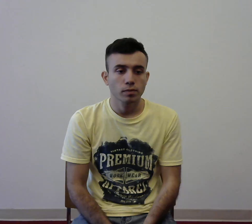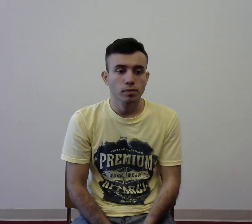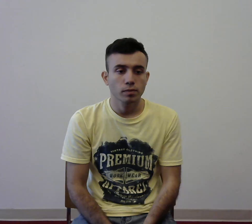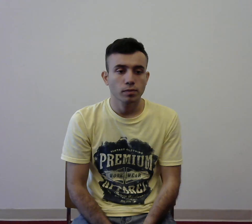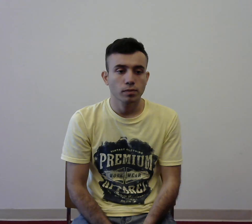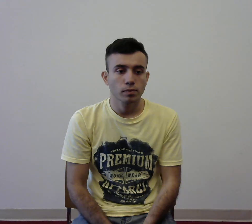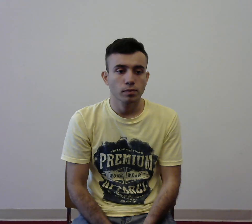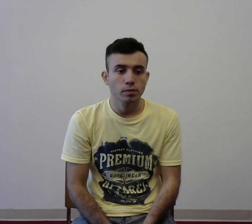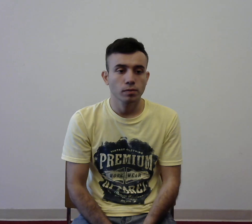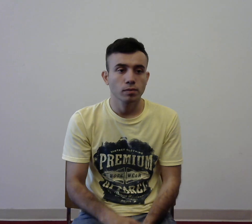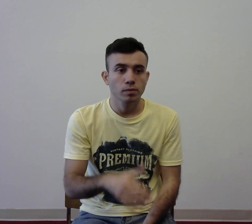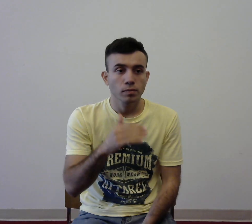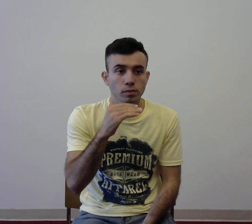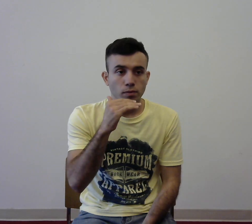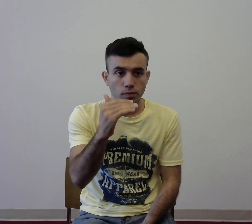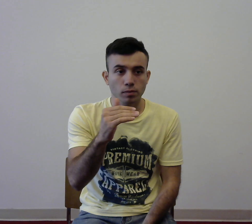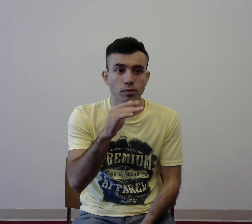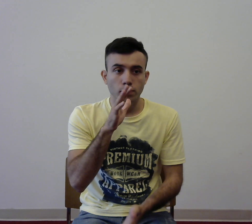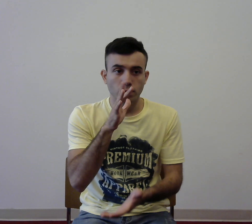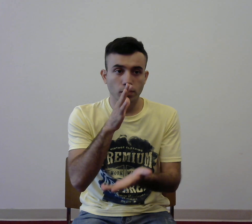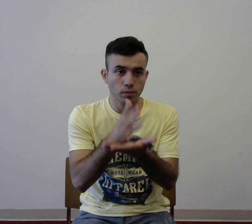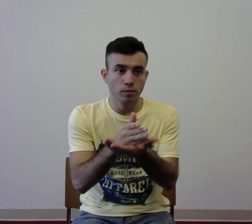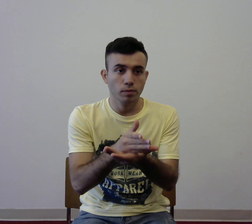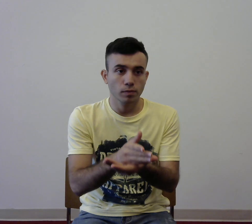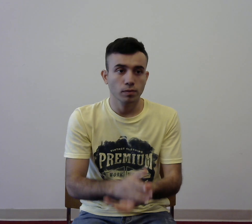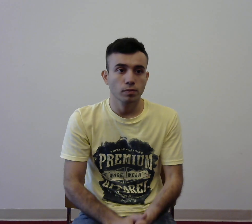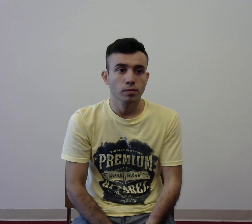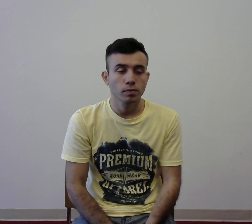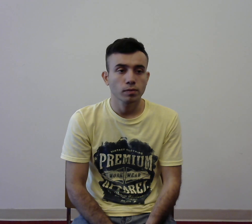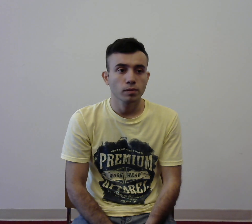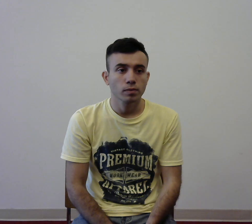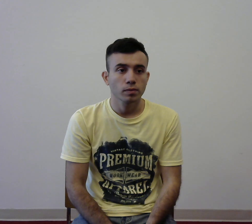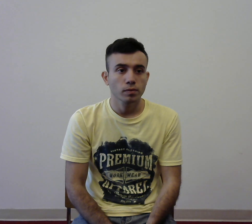Sizin vaxtınız var?